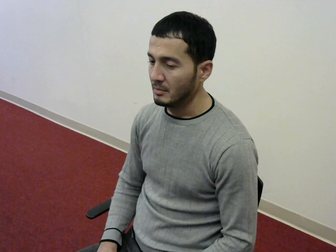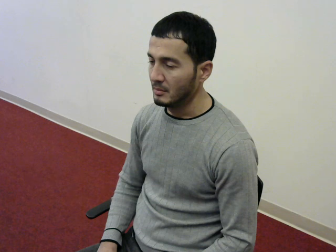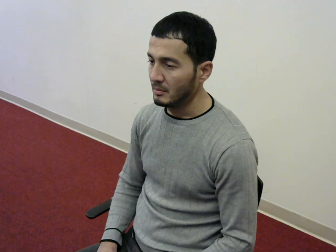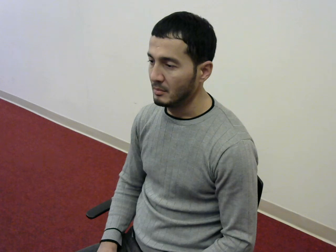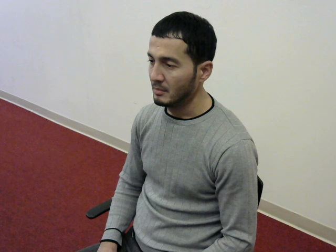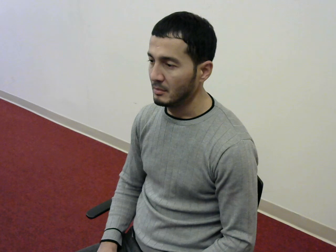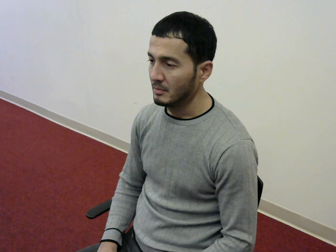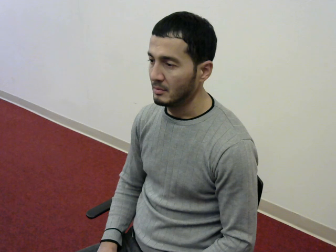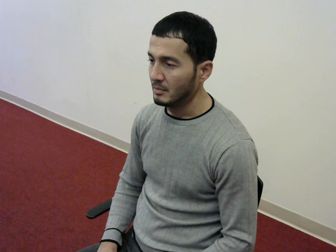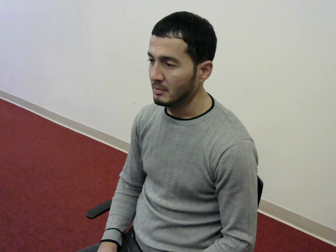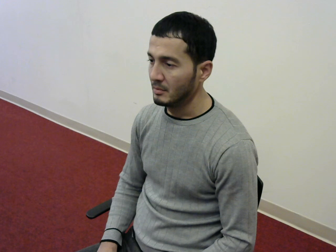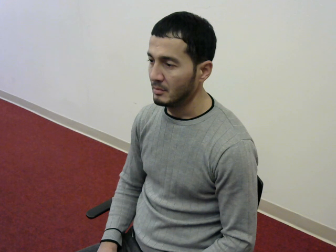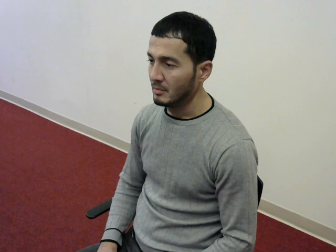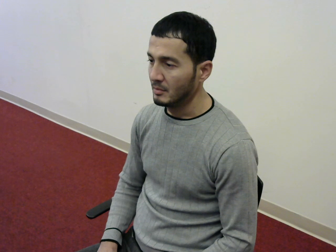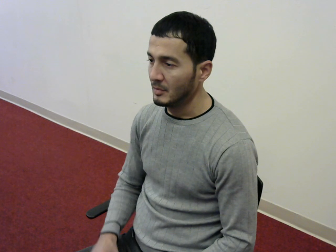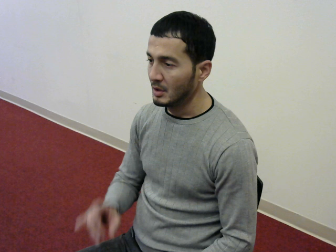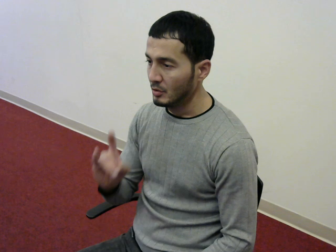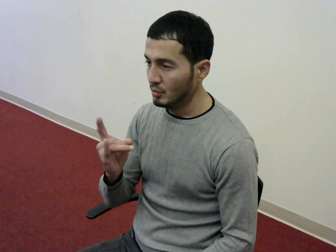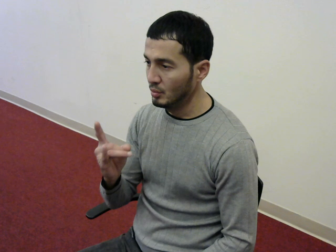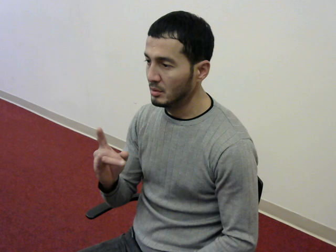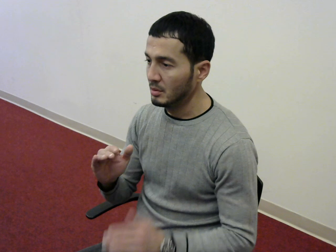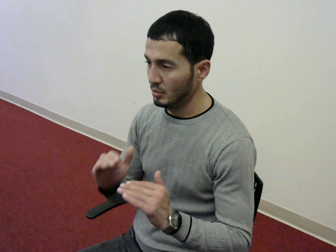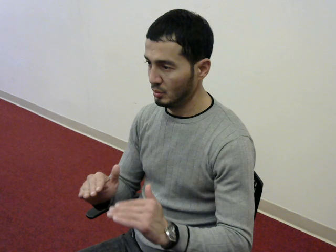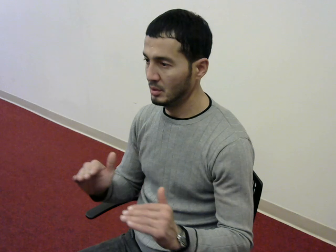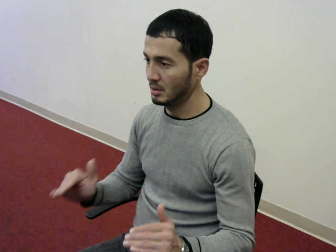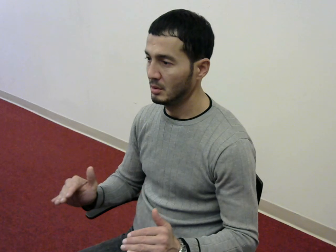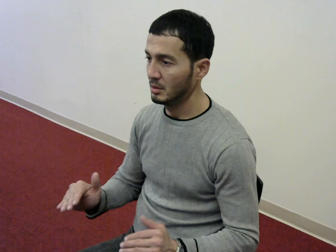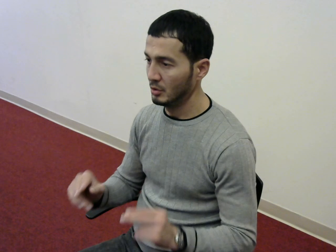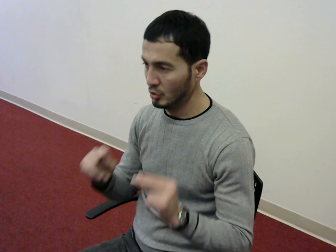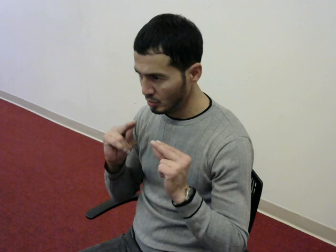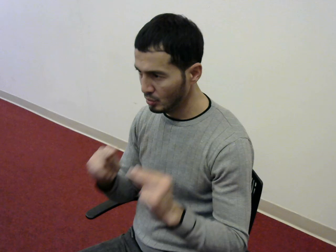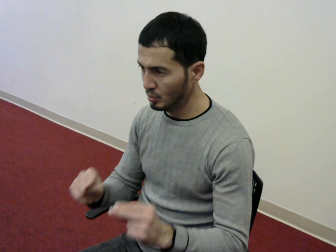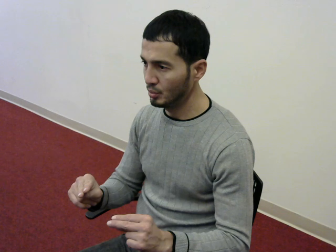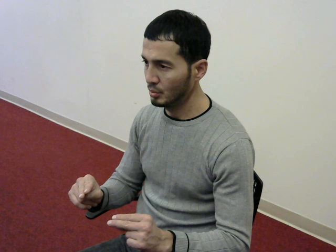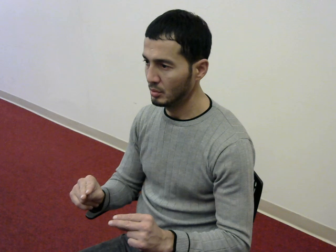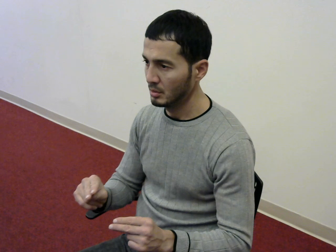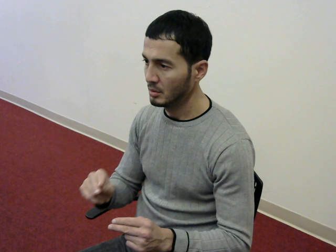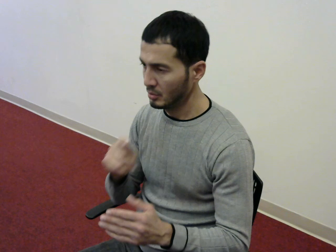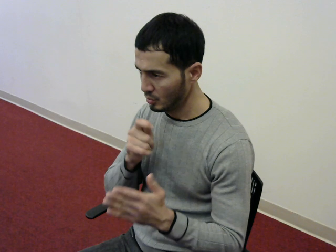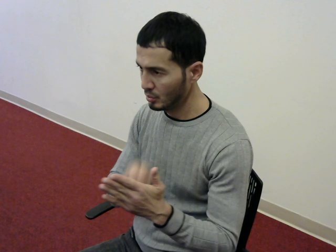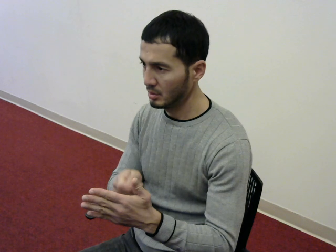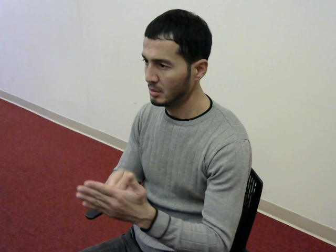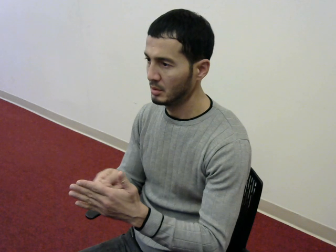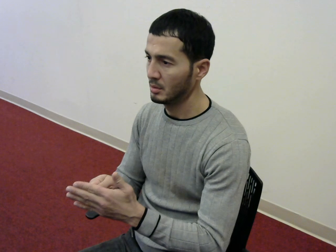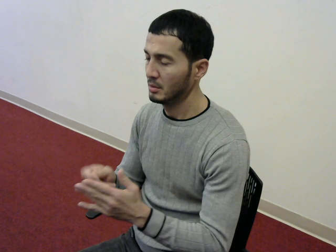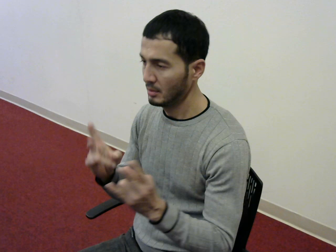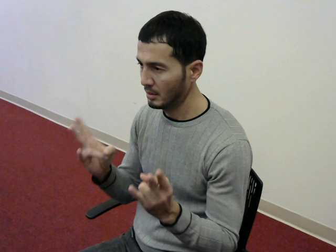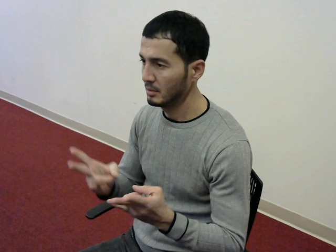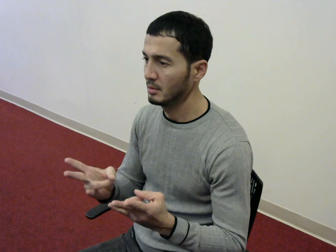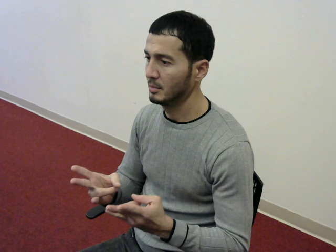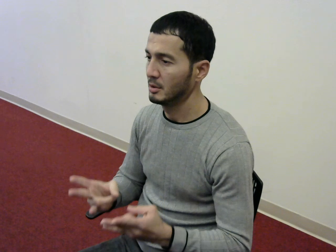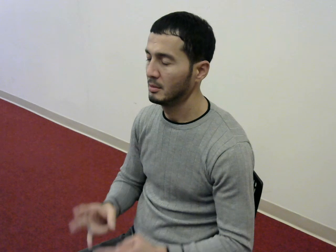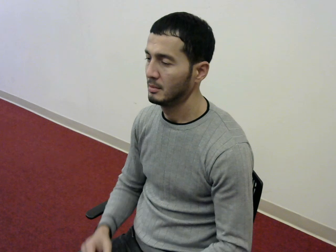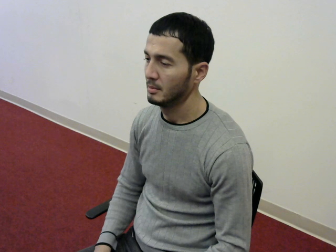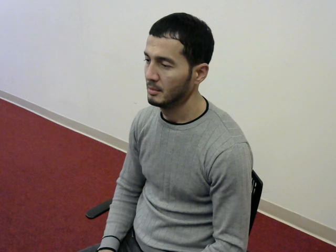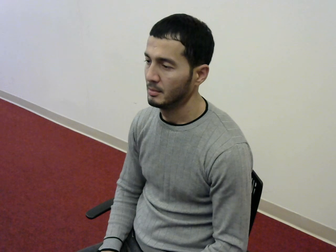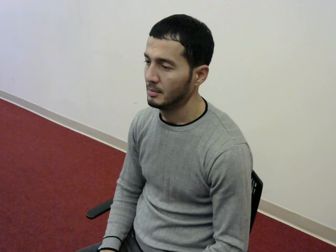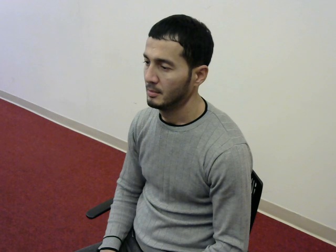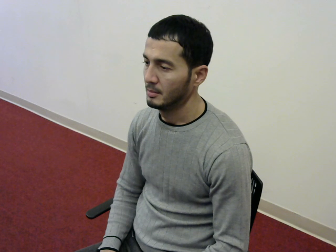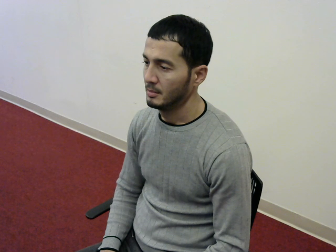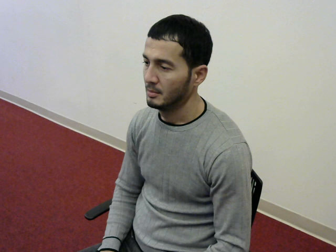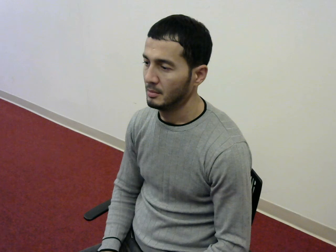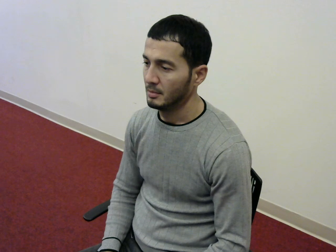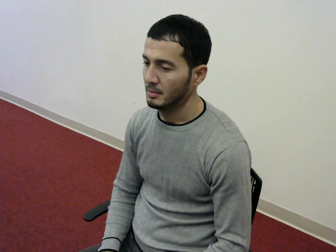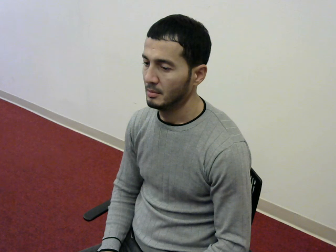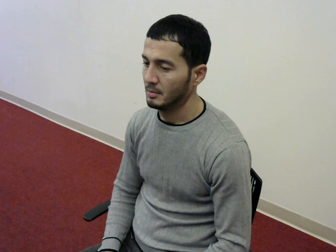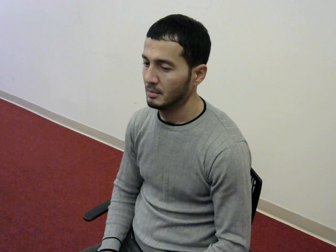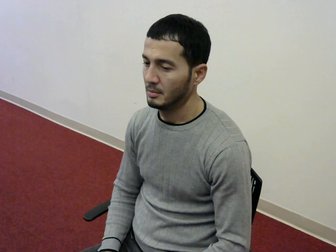Uşaqları düzgün qidalandırmaq lazımdır